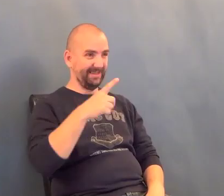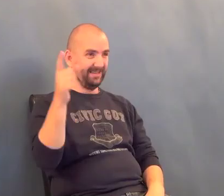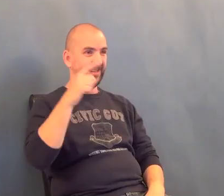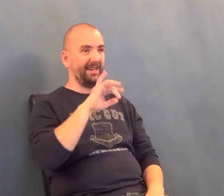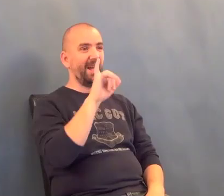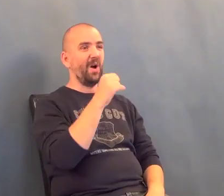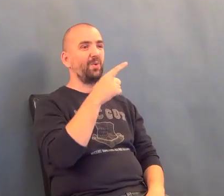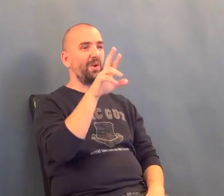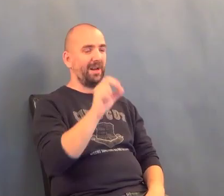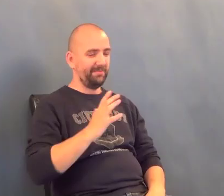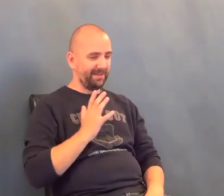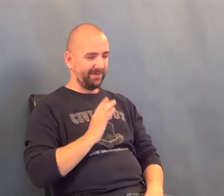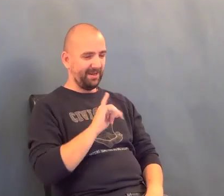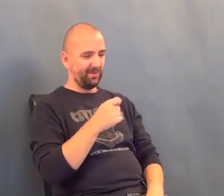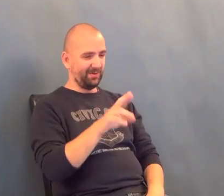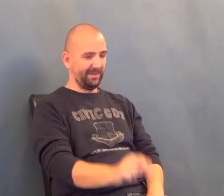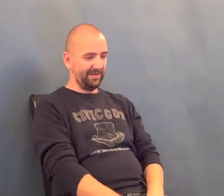Jądrowe jest niebezpieczne.